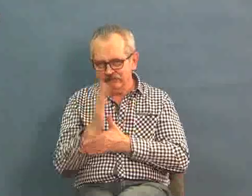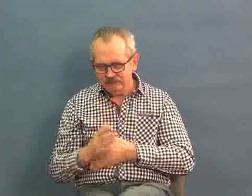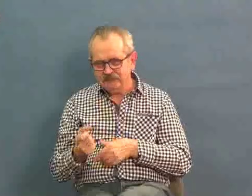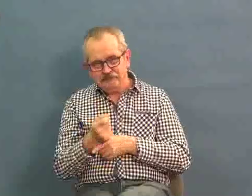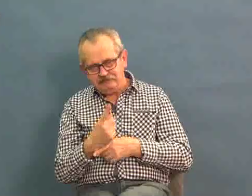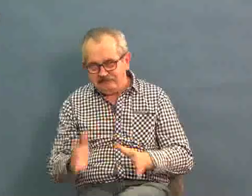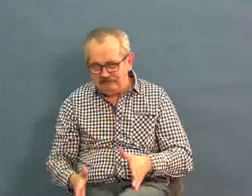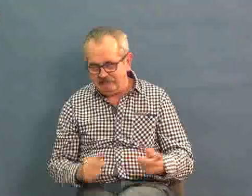Chłopak ucieka.